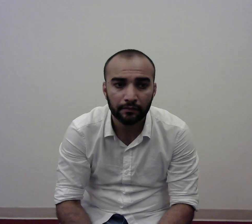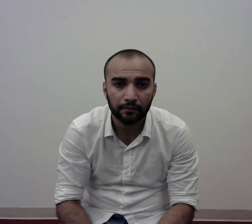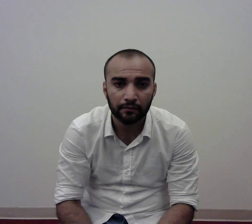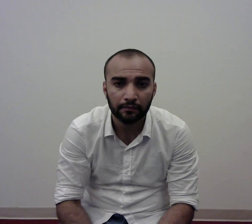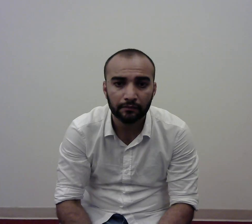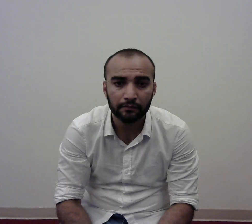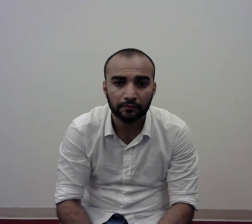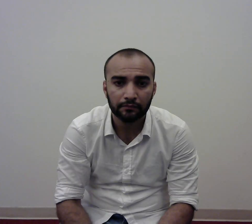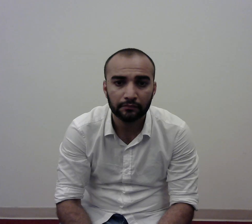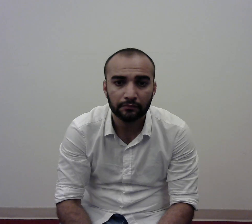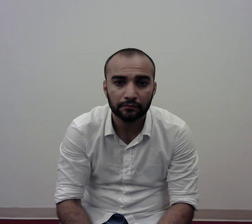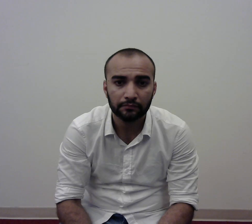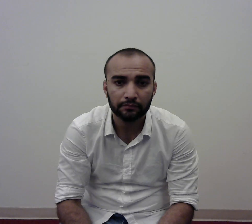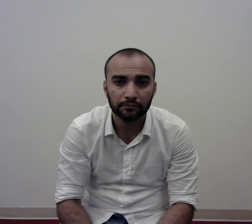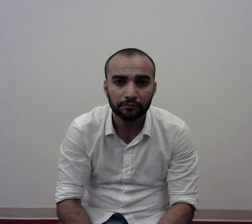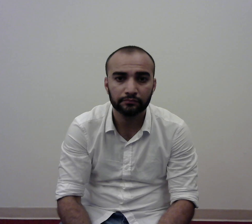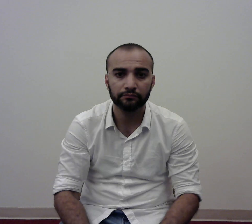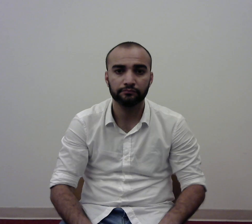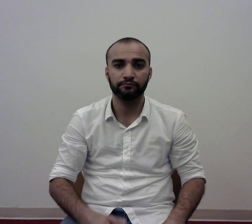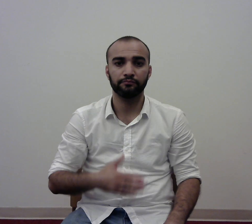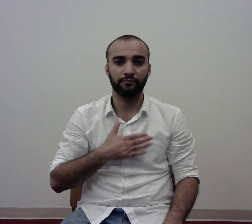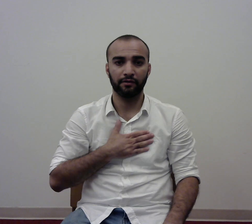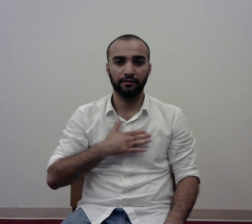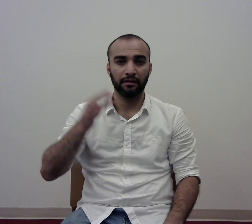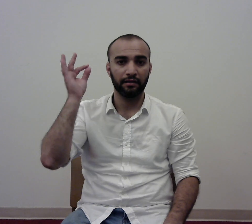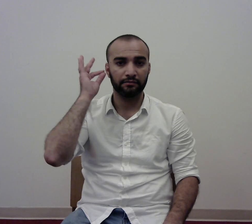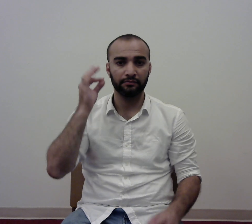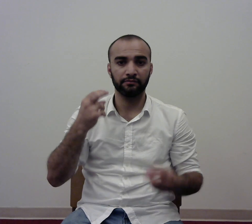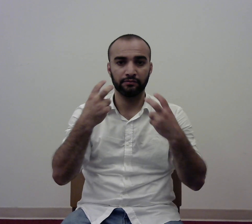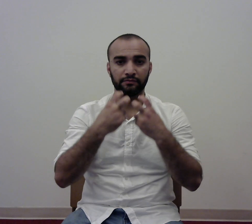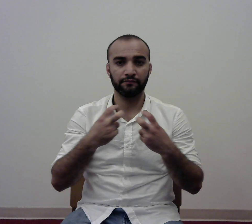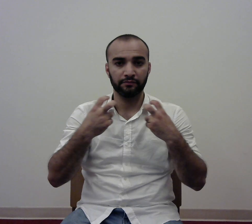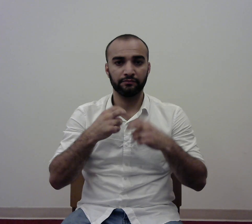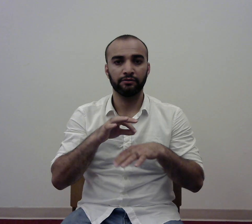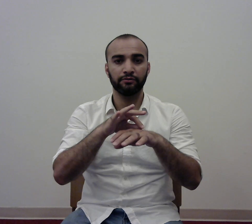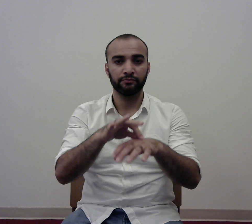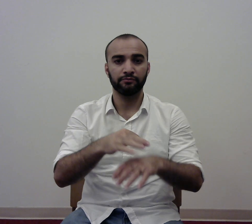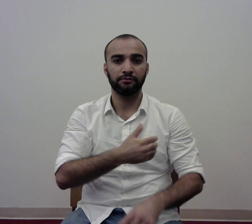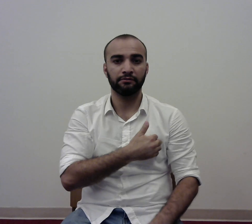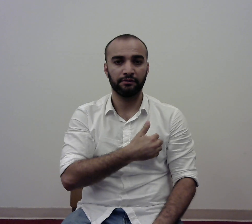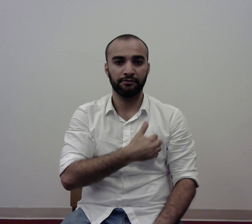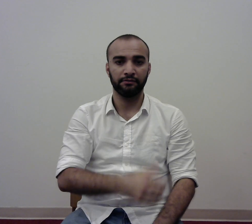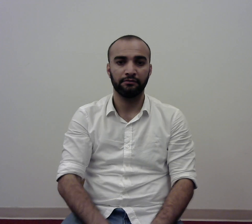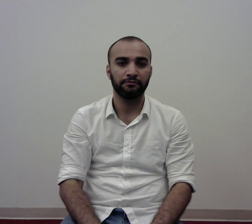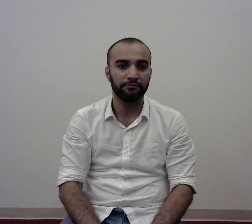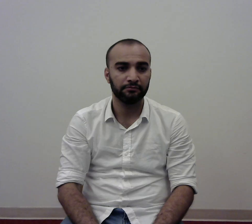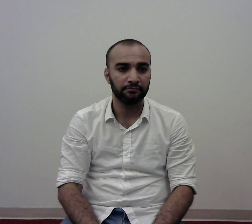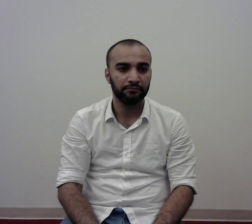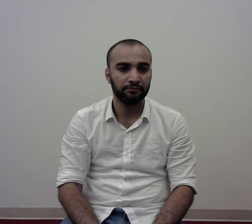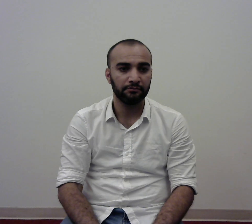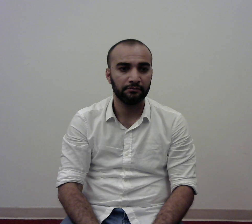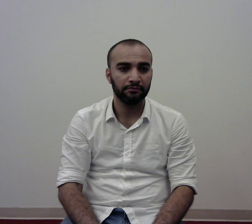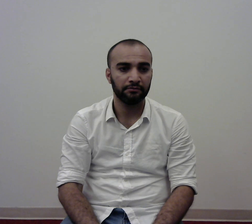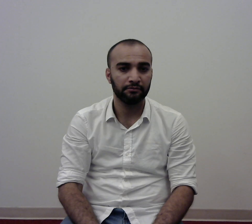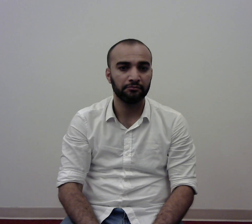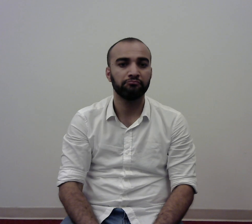Mən həkim müayinəsindən keçmək istəyirəm